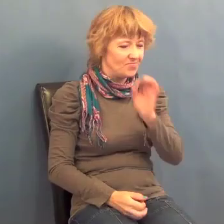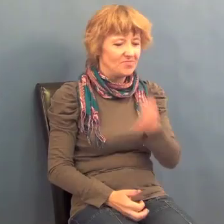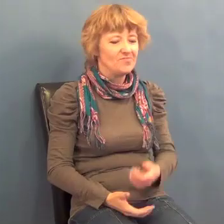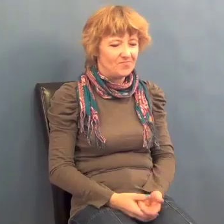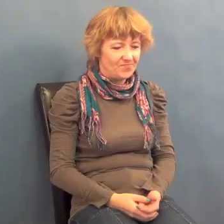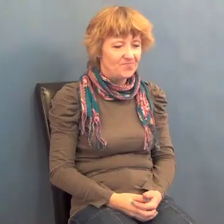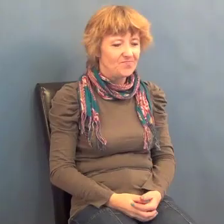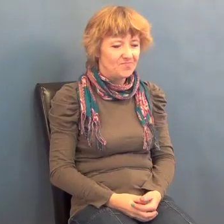Dobrze.